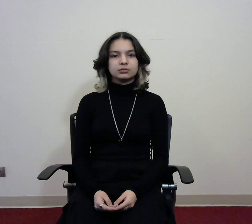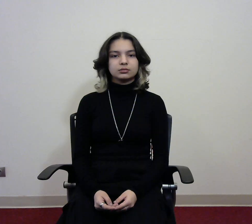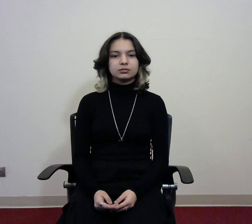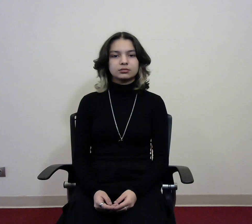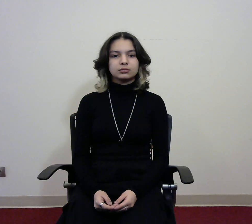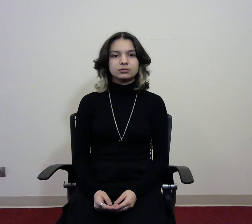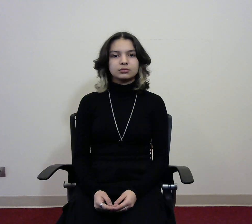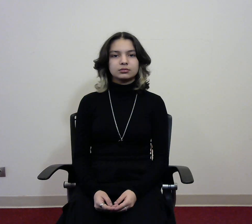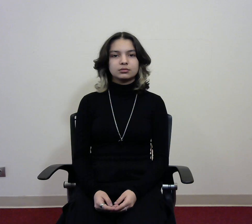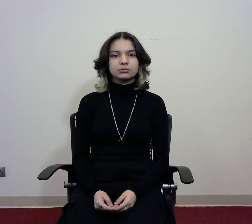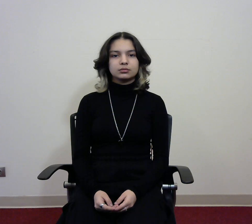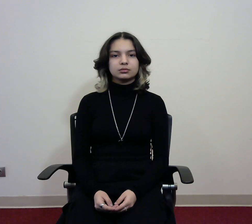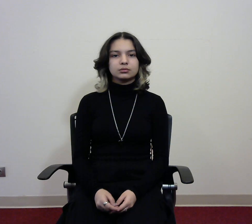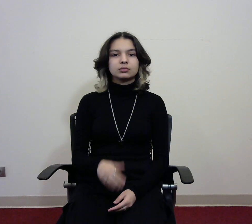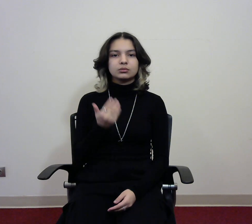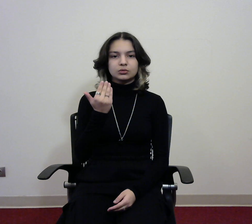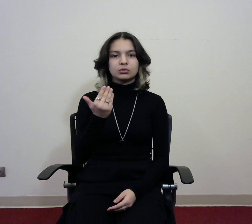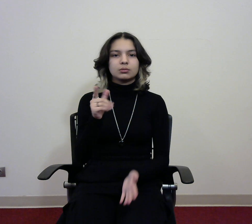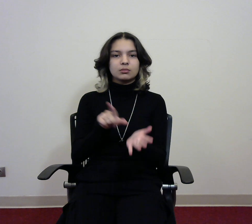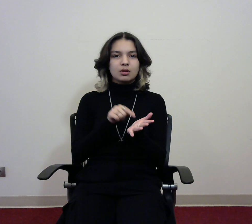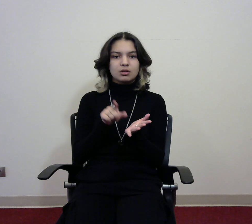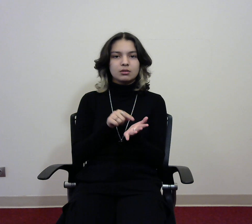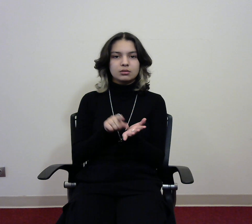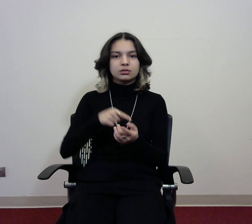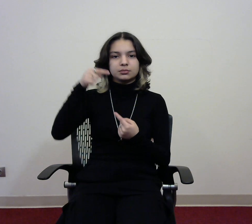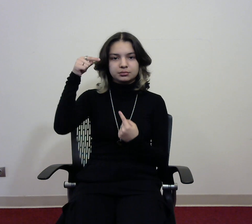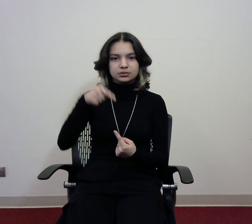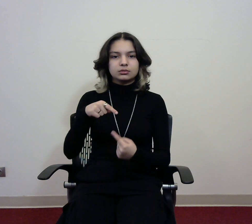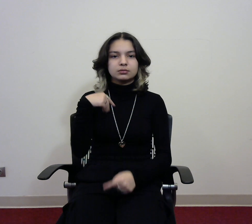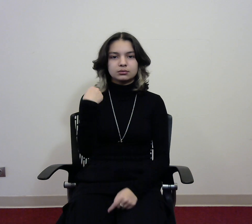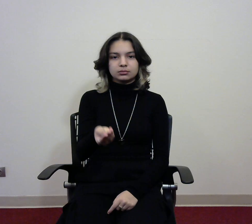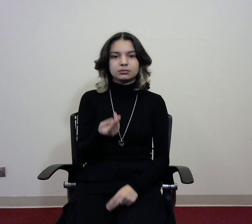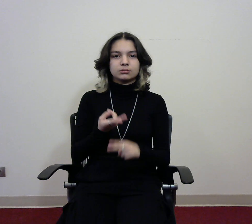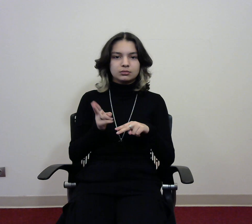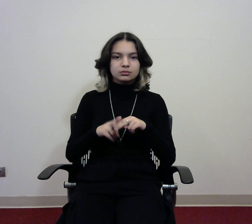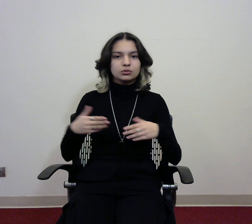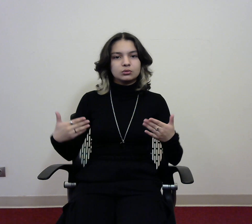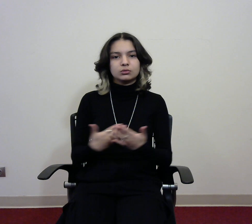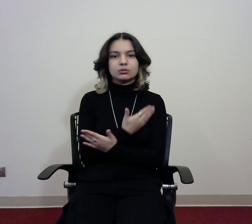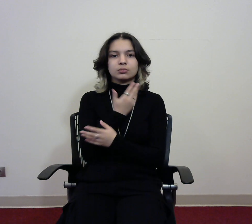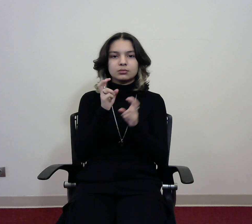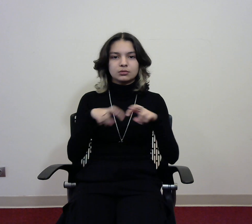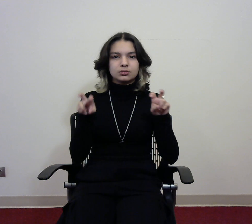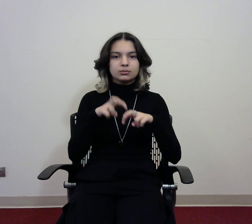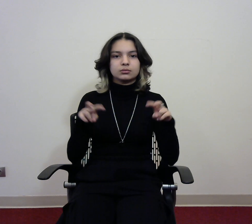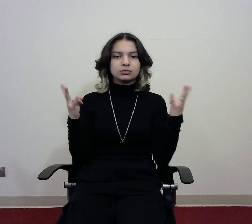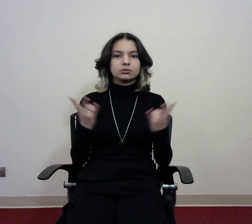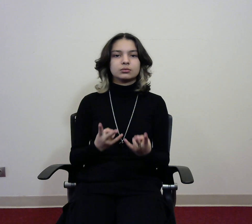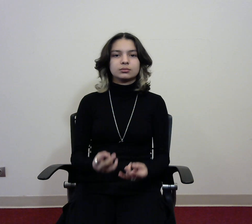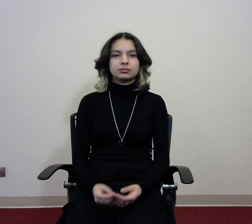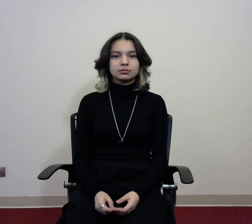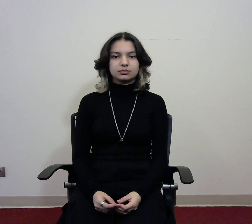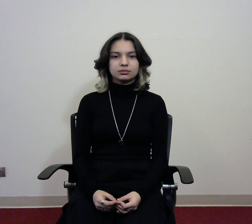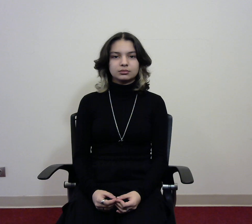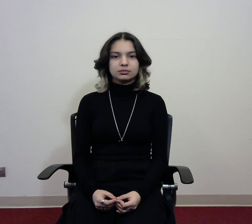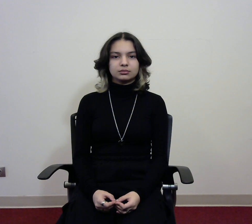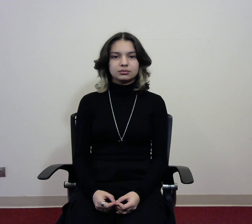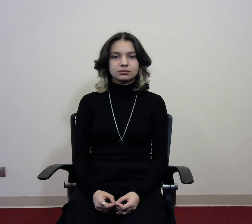Sizə pensiya təyin olunması üçün yenidən müayinə olunmalısınız